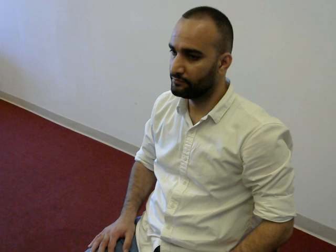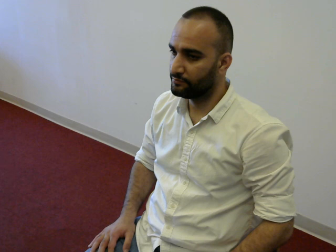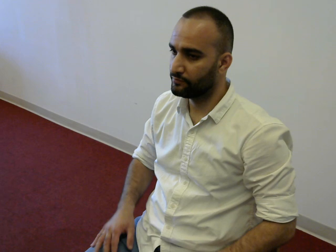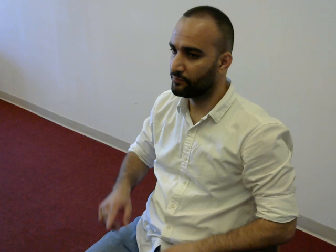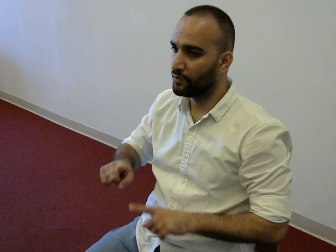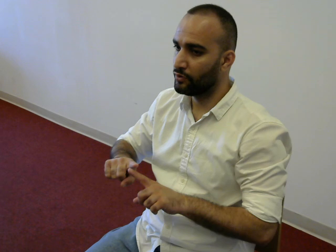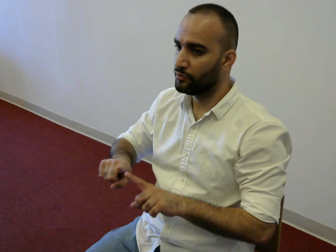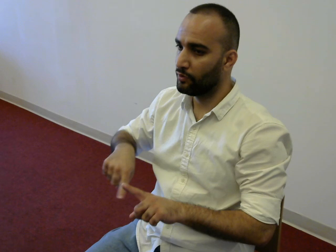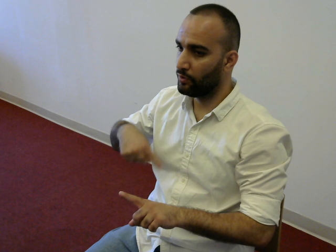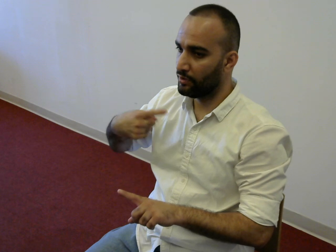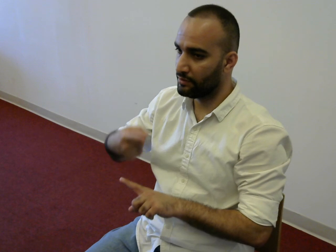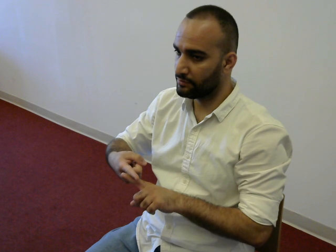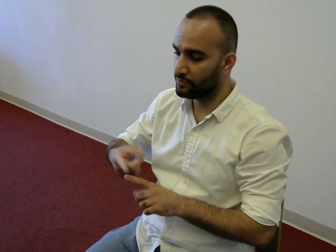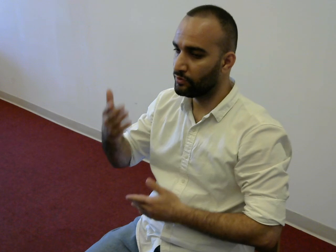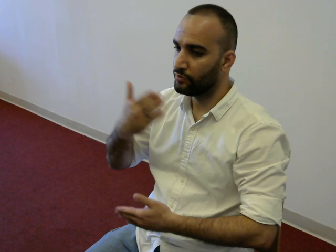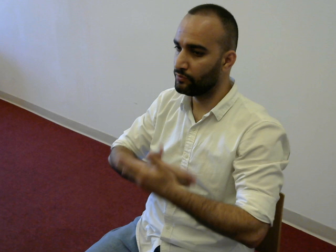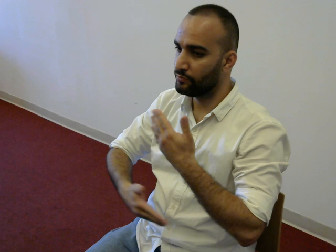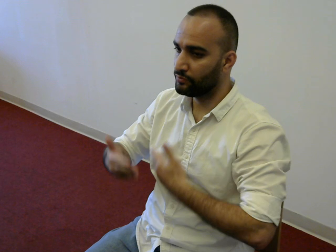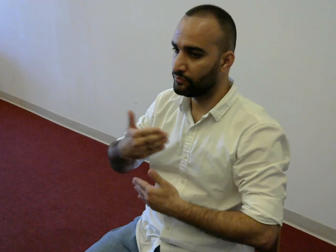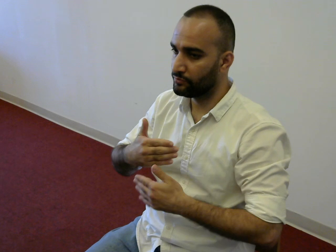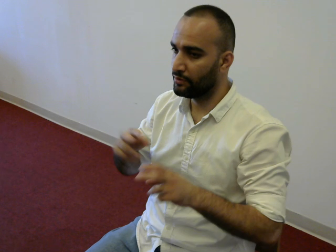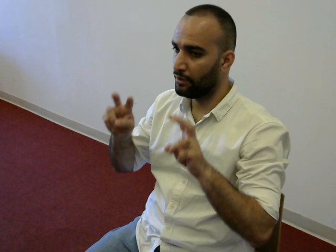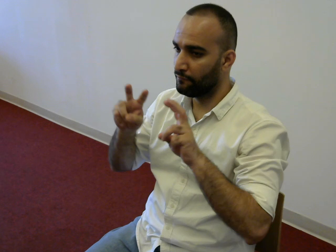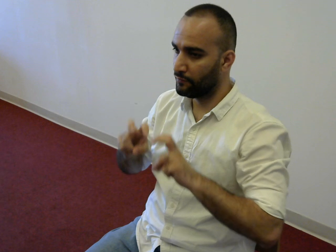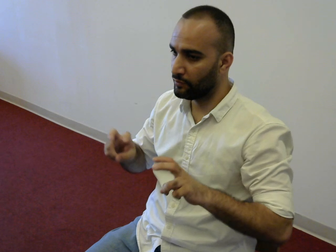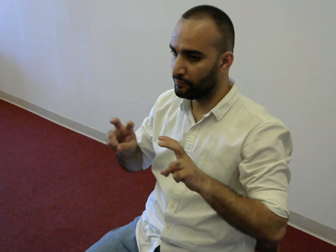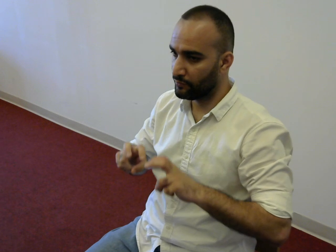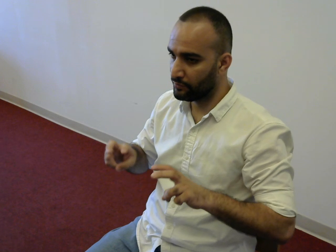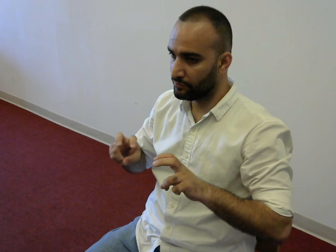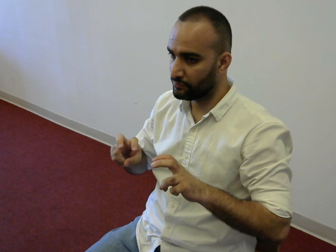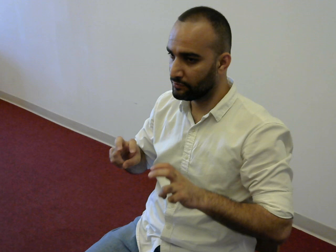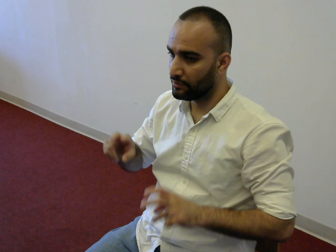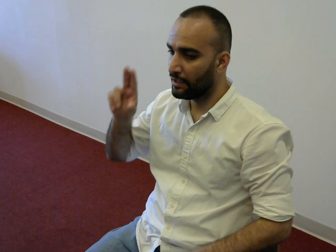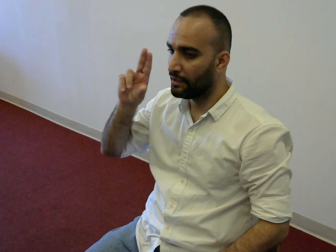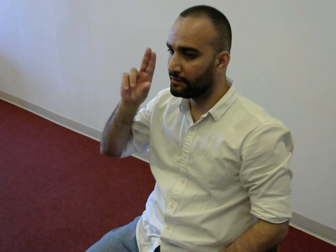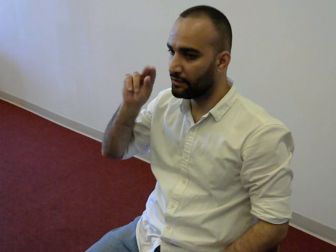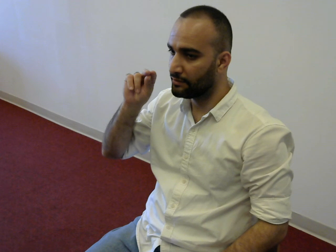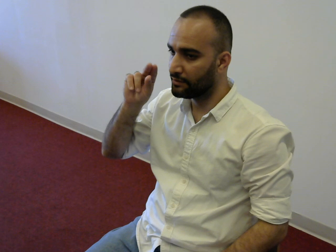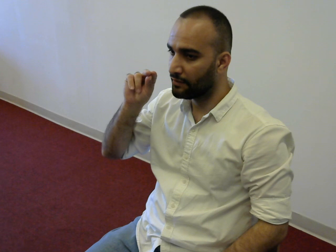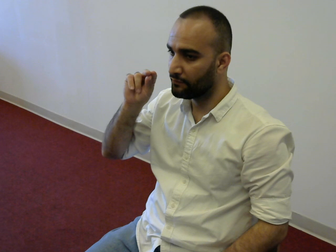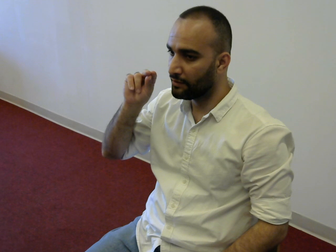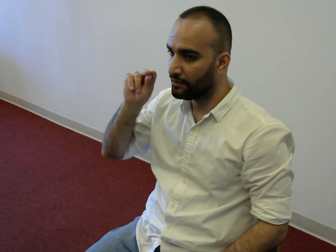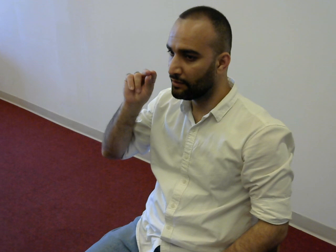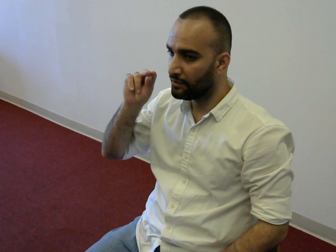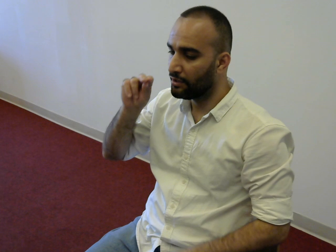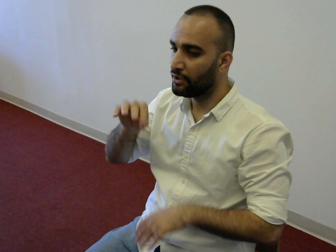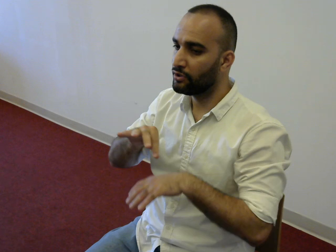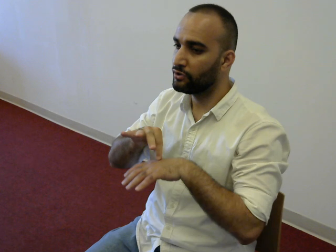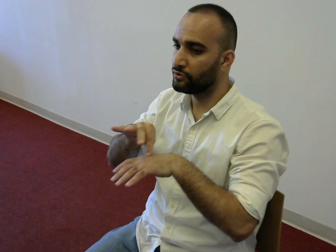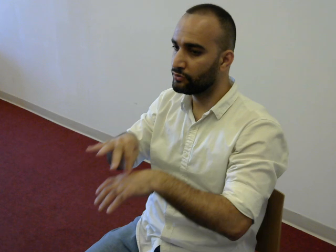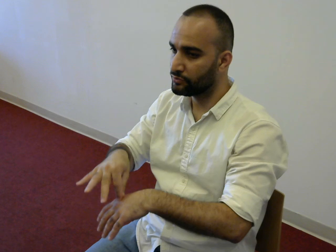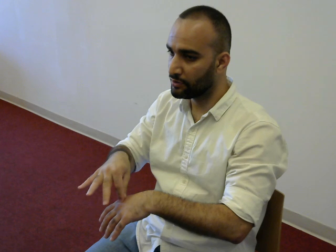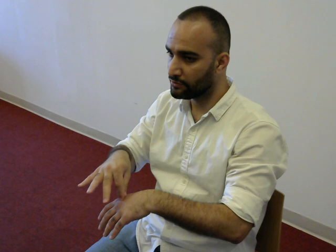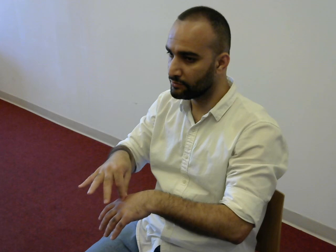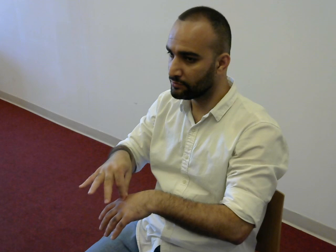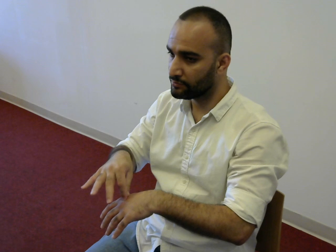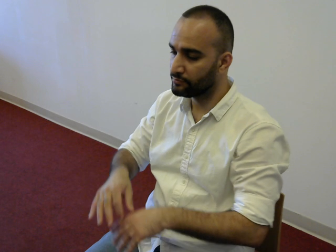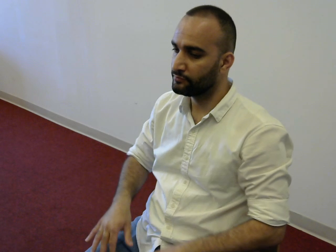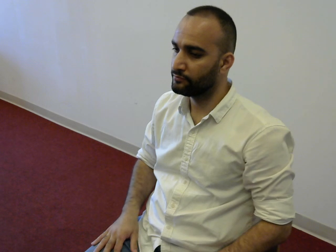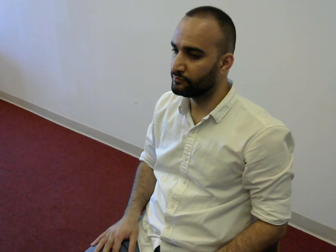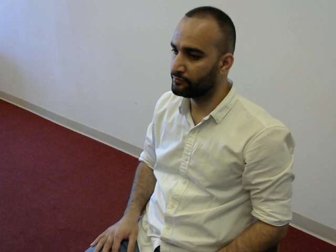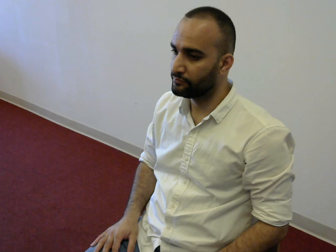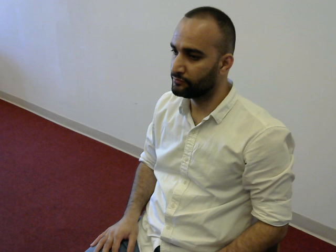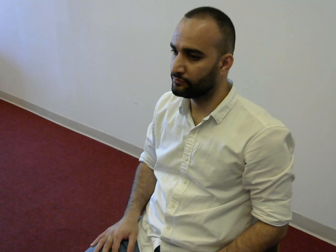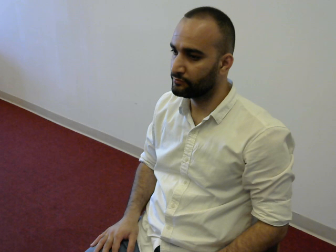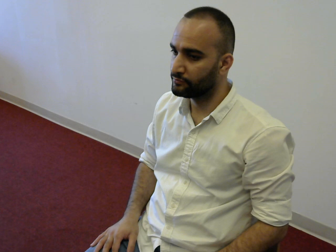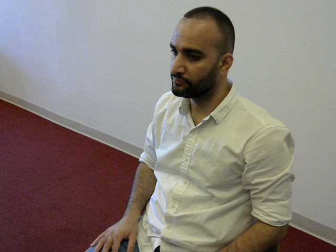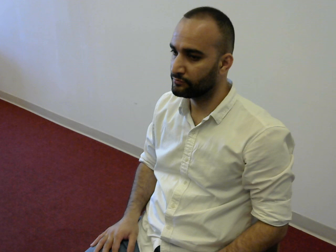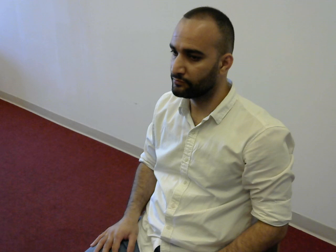Növbəti əlillik müayinəsi nə zaman keçiriləcək?